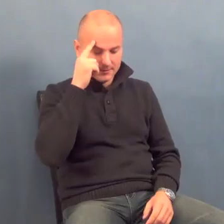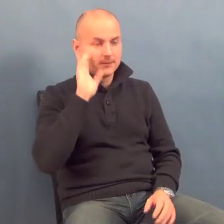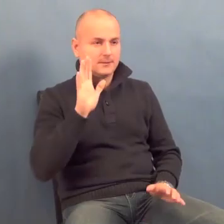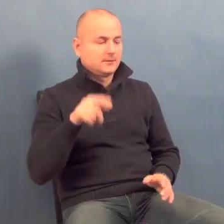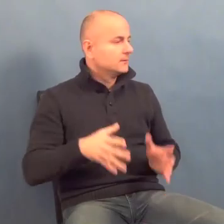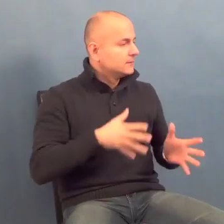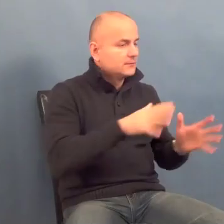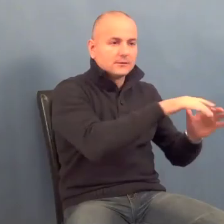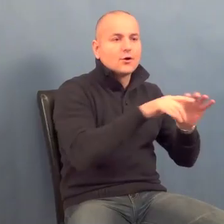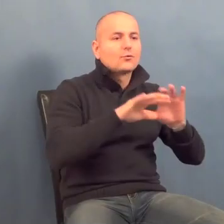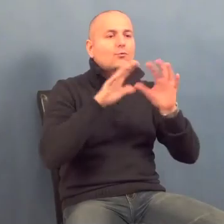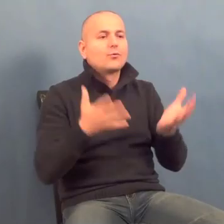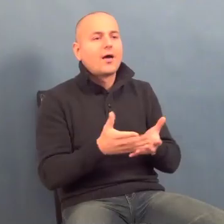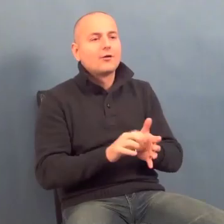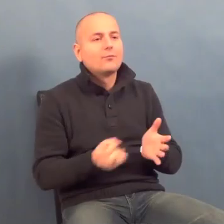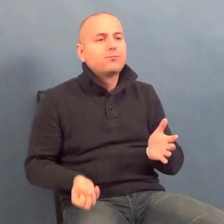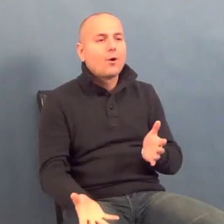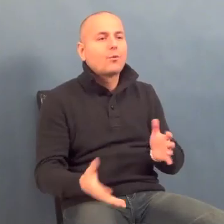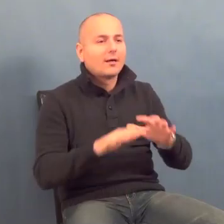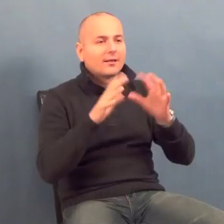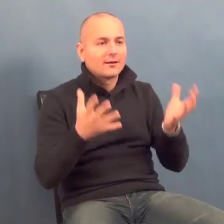Odbiega, bierze wielką kulę do bowlingu.